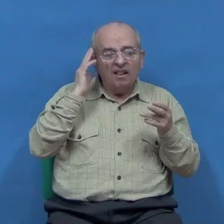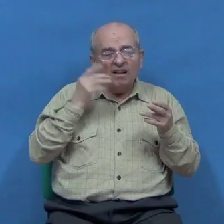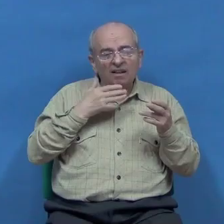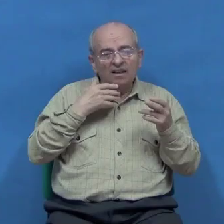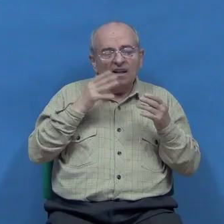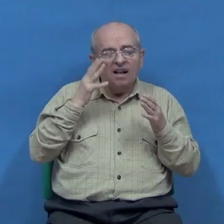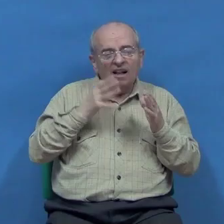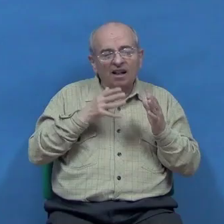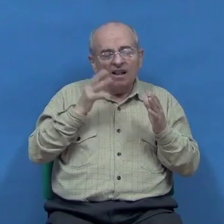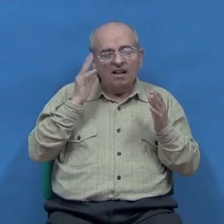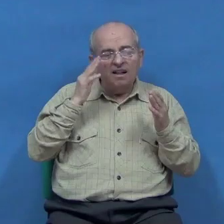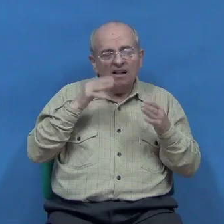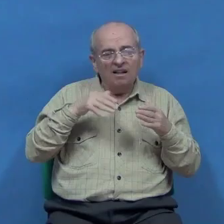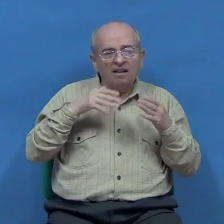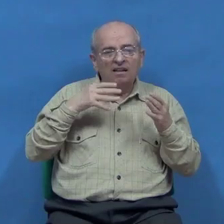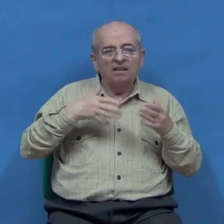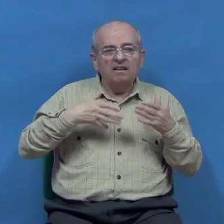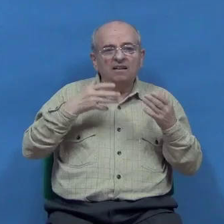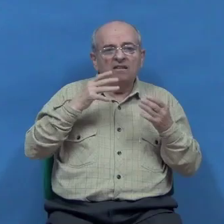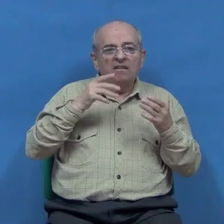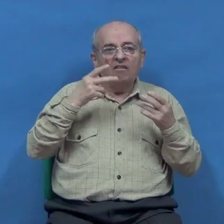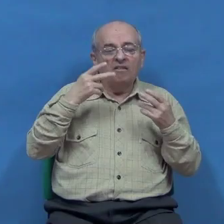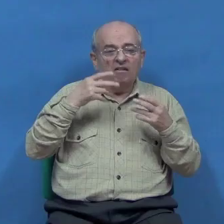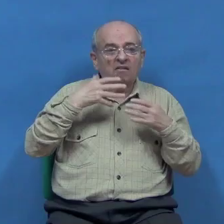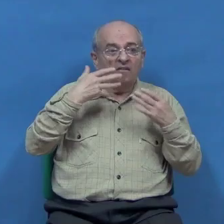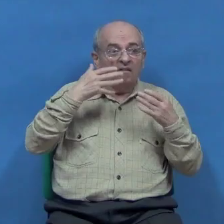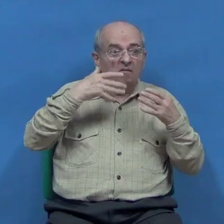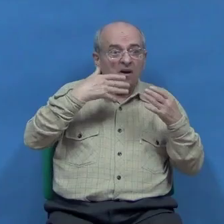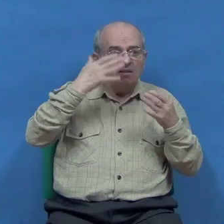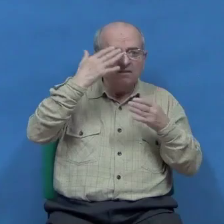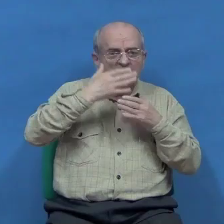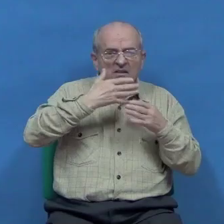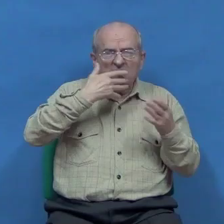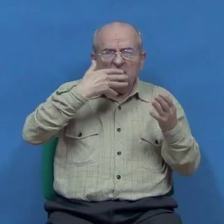Migali cały czas, a wieczorem był pożar.